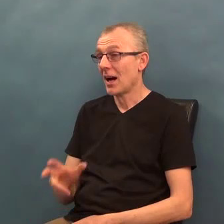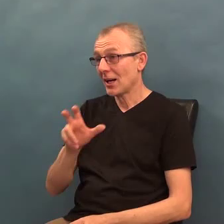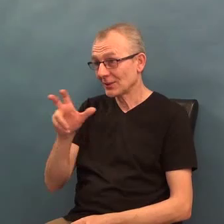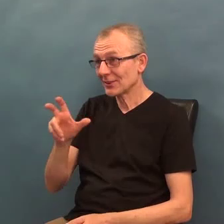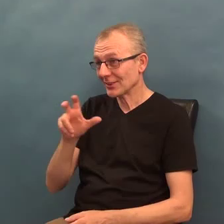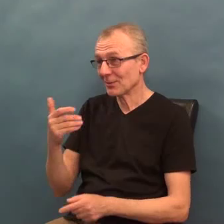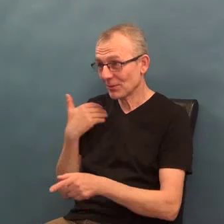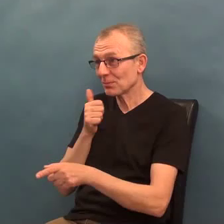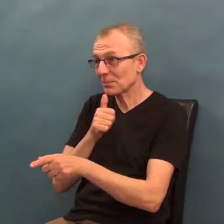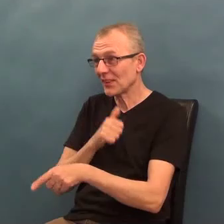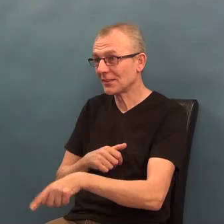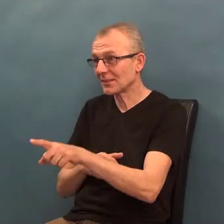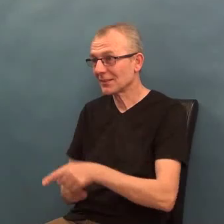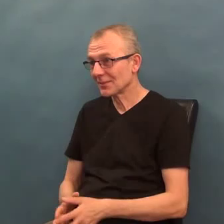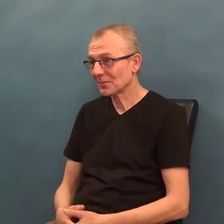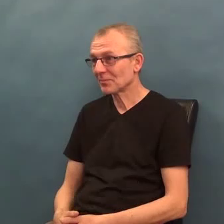Czy próbowałeś?